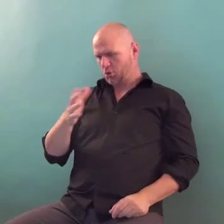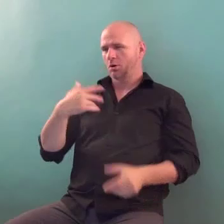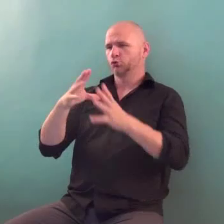Ja...